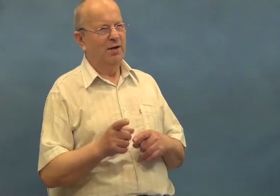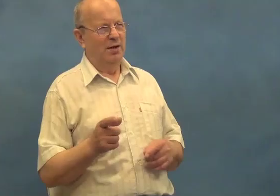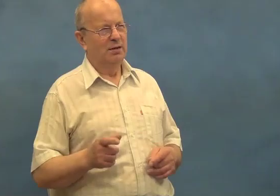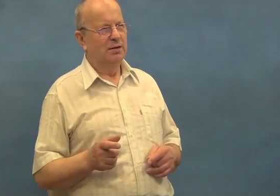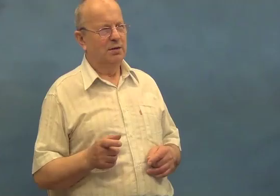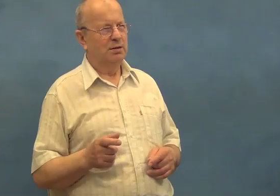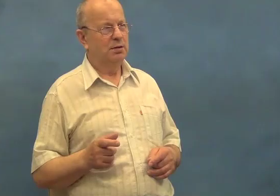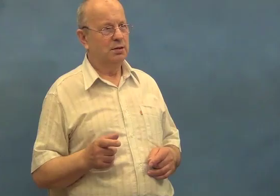Francja.